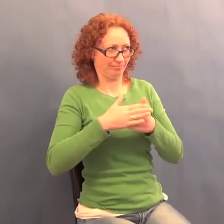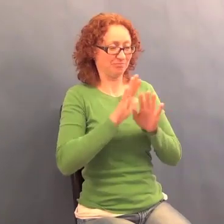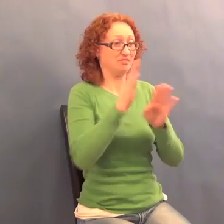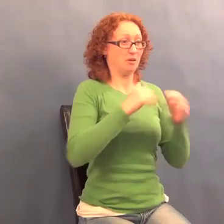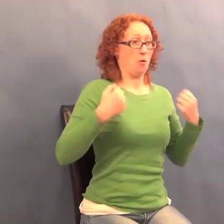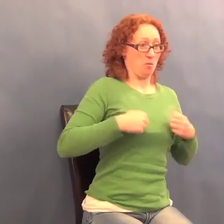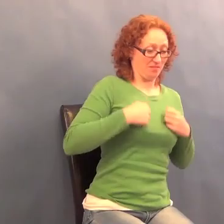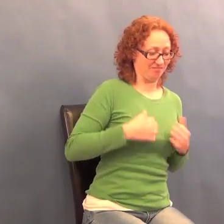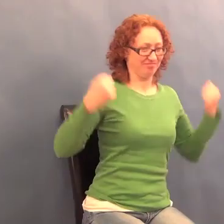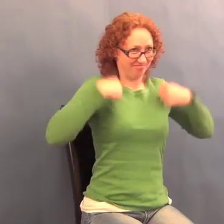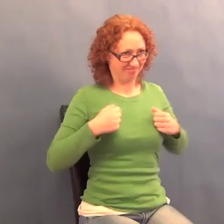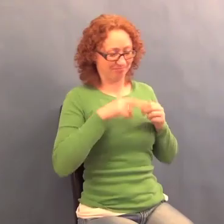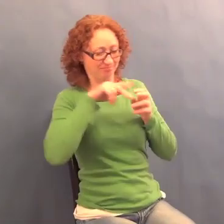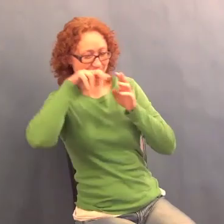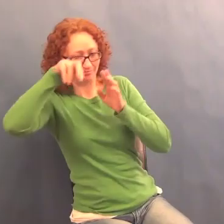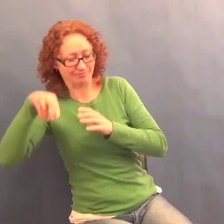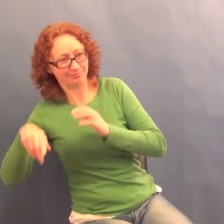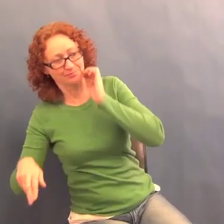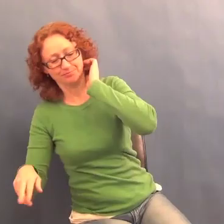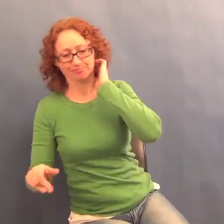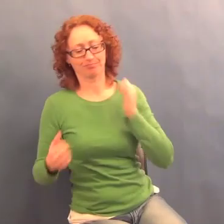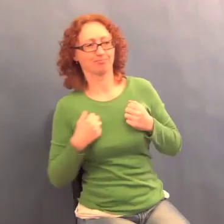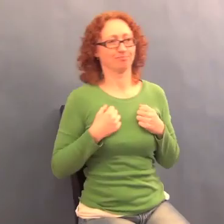Ubiera się, zakłada plecak i idzie na dół.